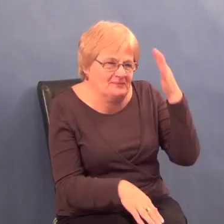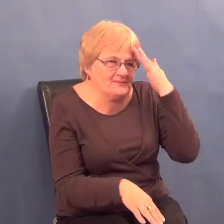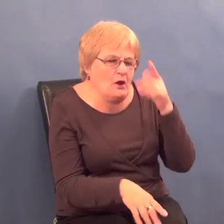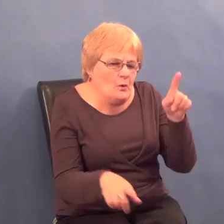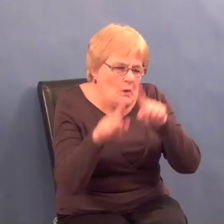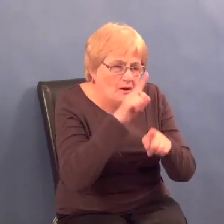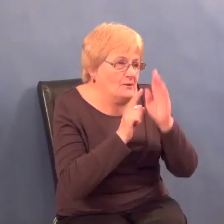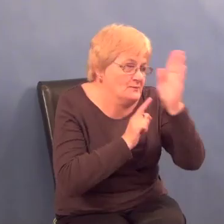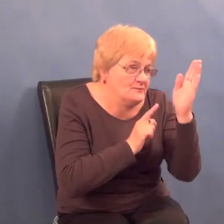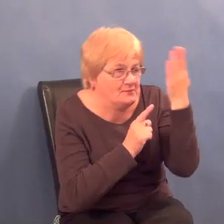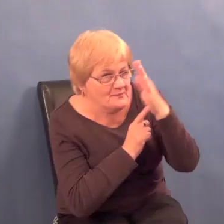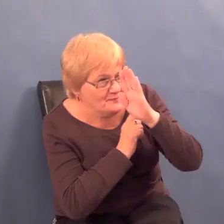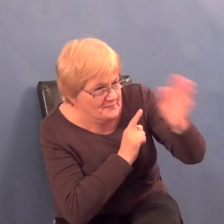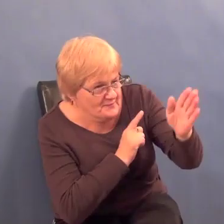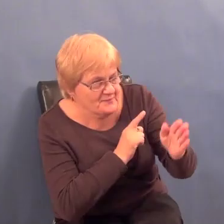On tłumaczy, że prosto, w prawo i prosto.